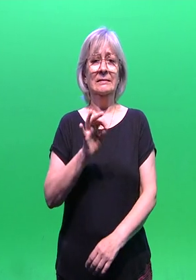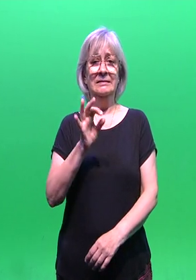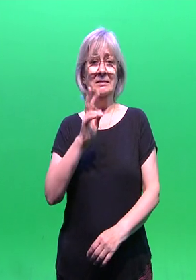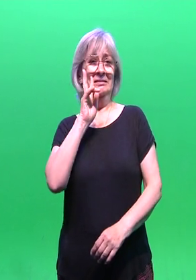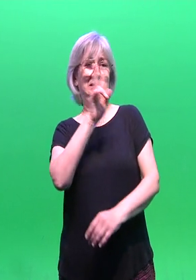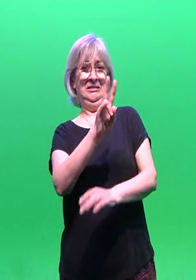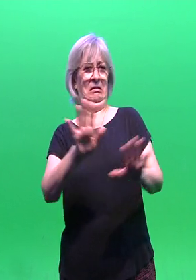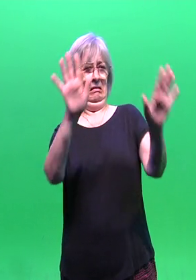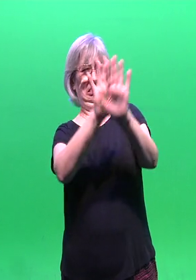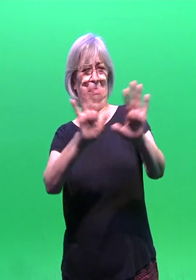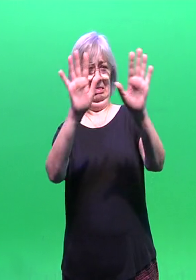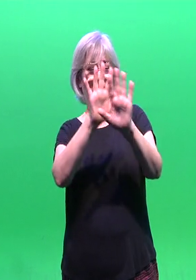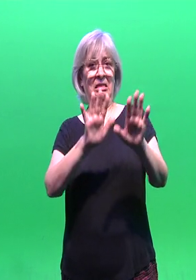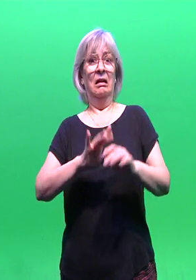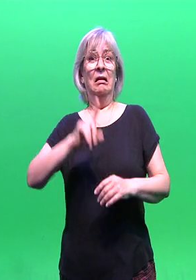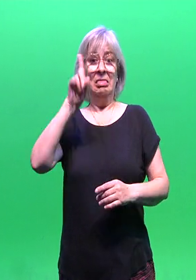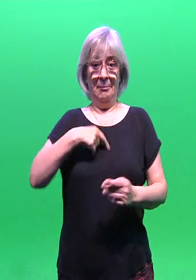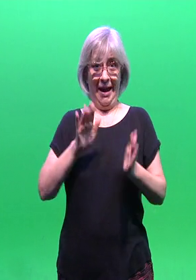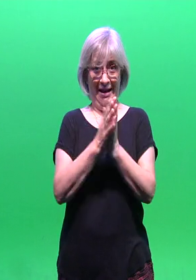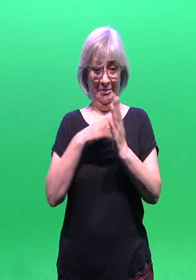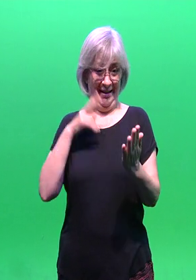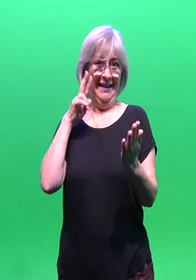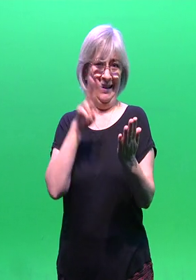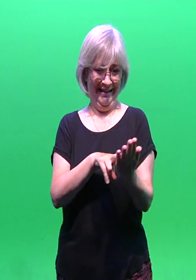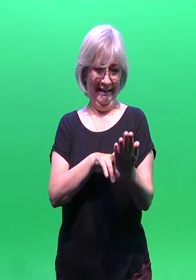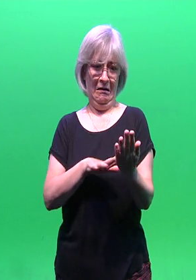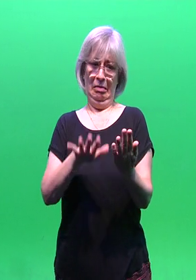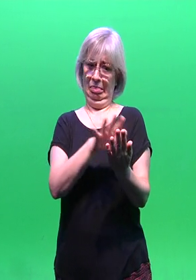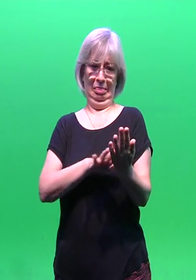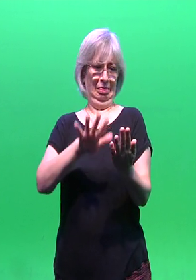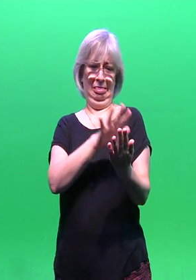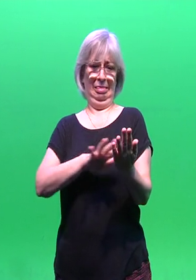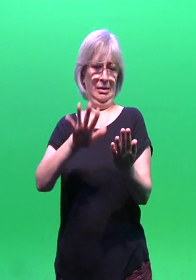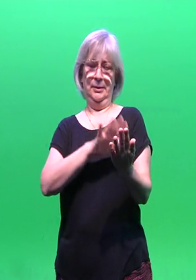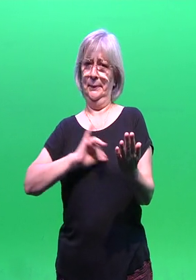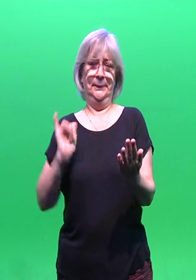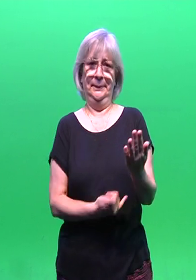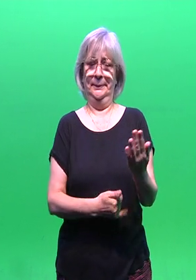Sí, veig borrós, i quan llegeixo també em passa i em canso.